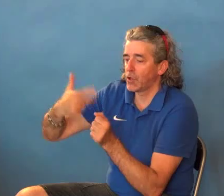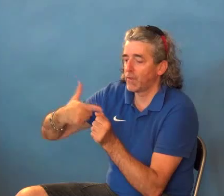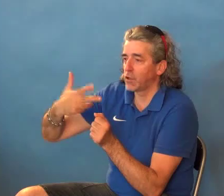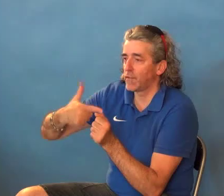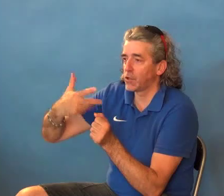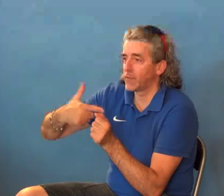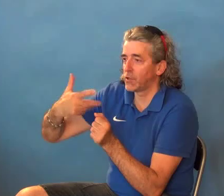Dwudziesty trzeci, dwudziesty trzeci, dwudziesty trzeci.